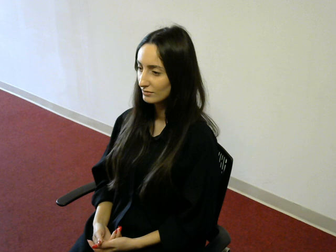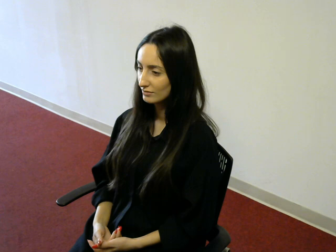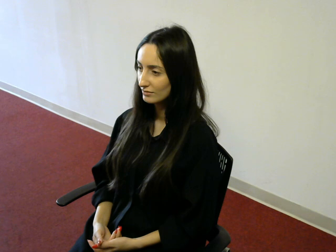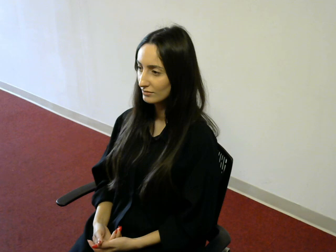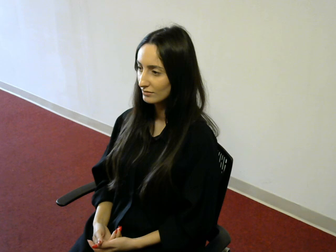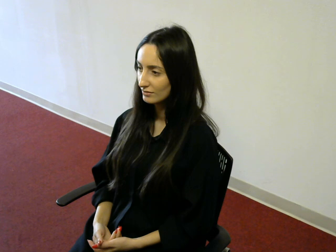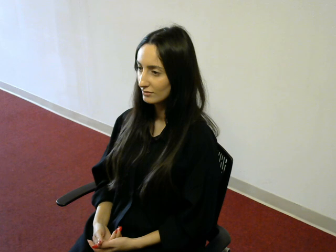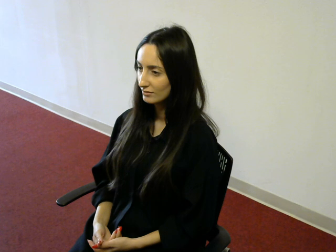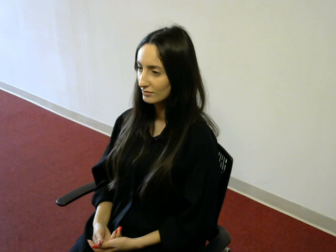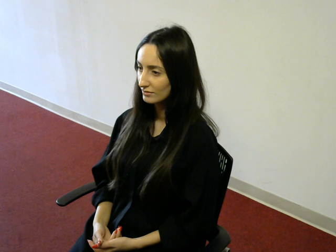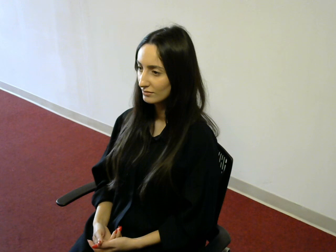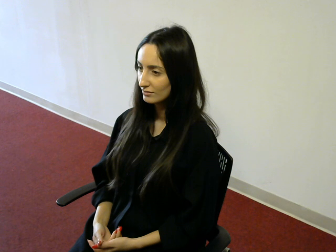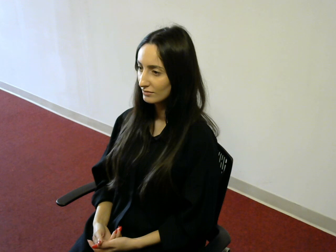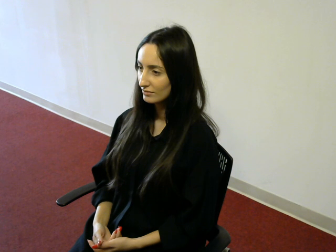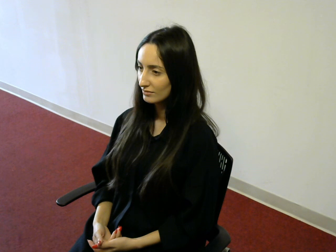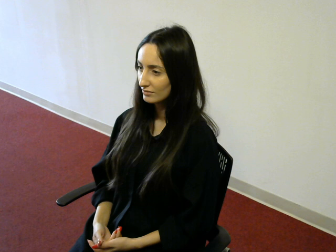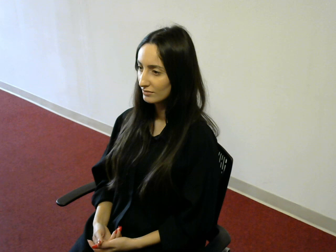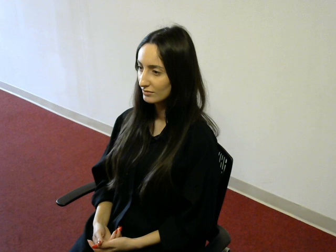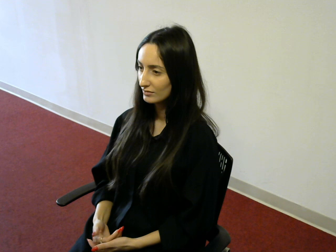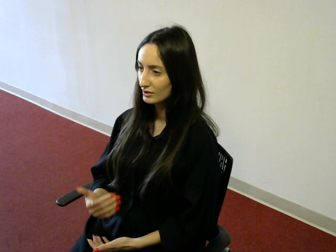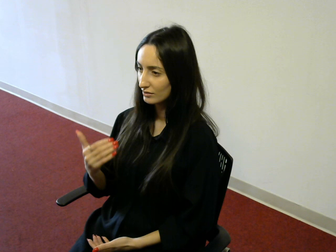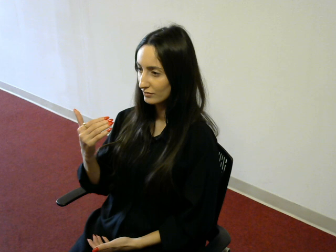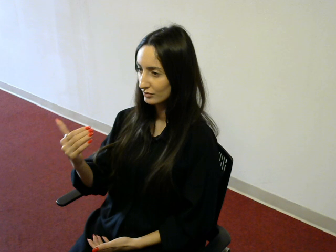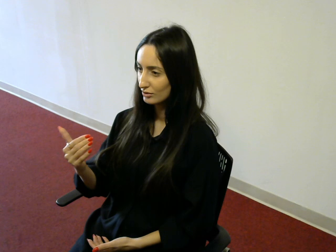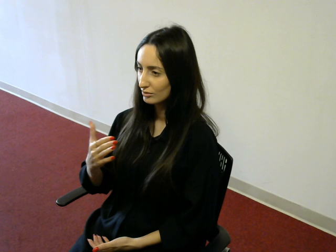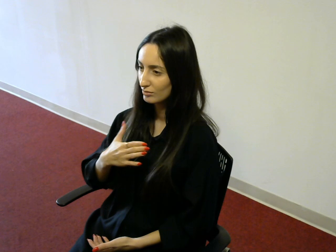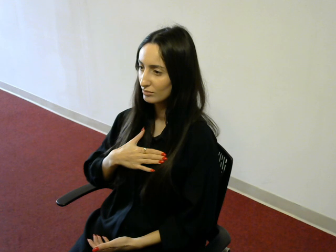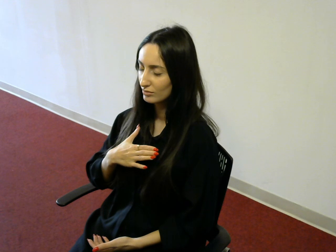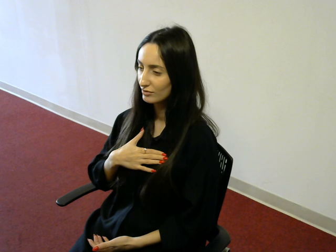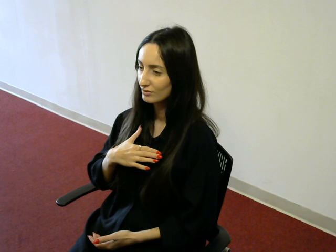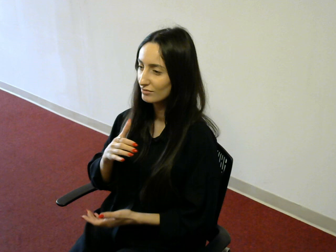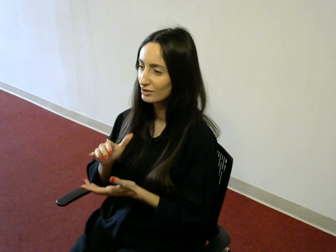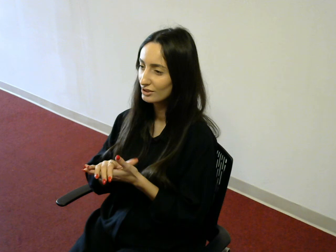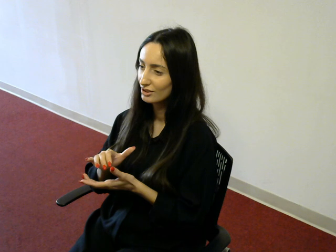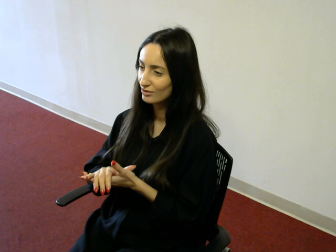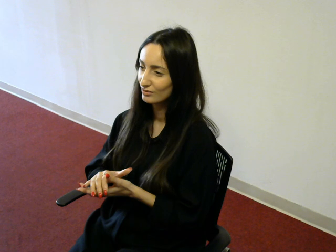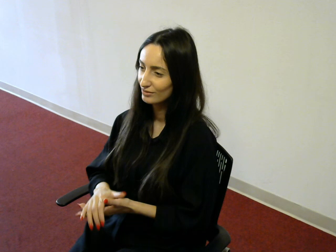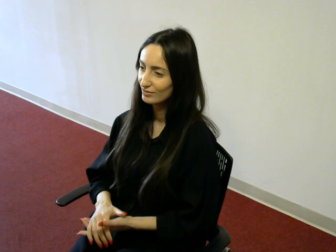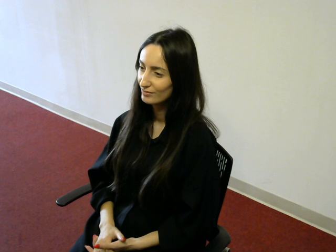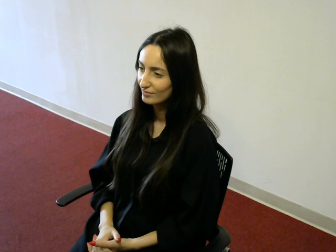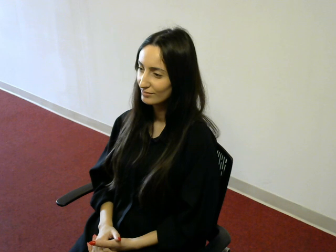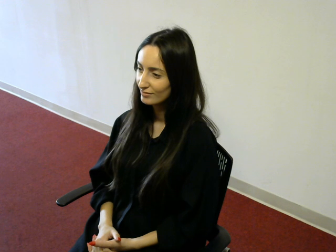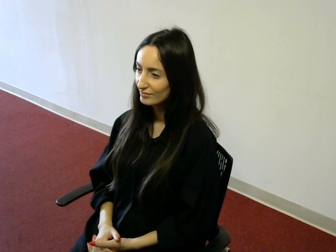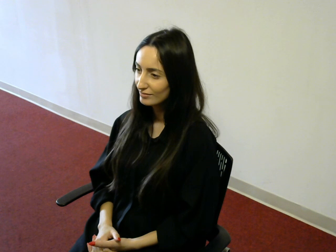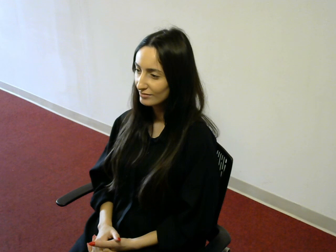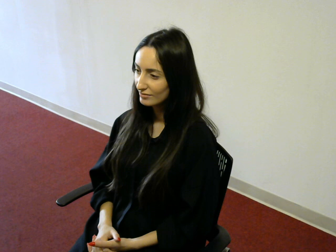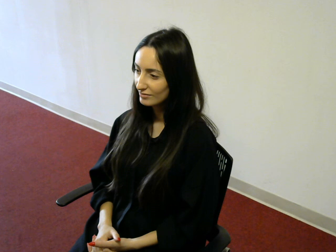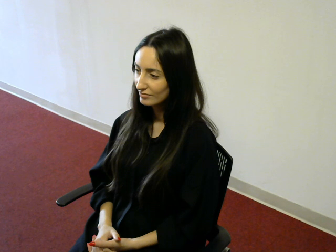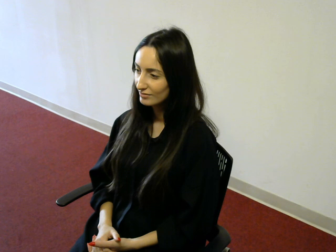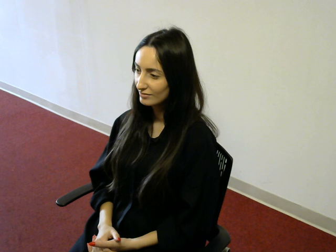Siz mənə tanış gəlirsiniz